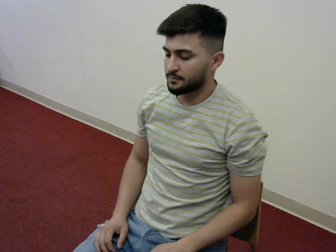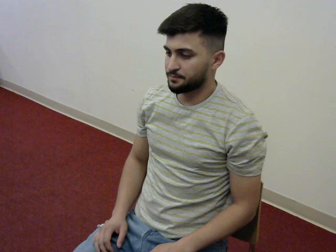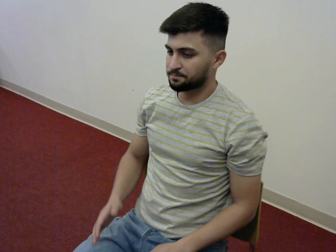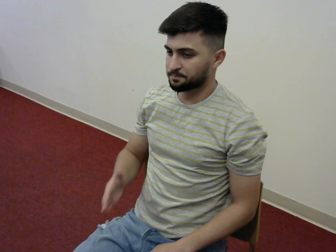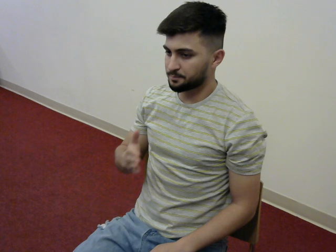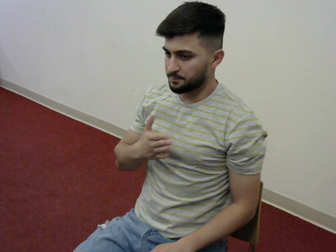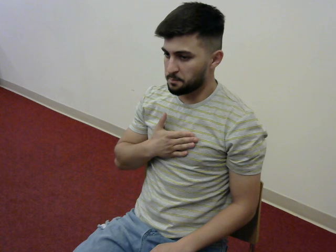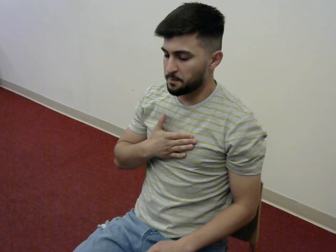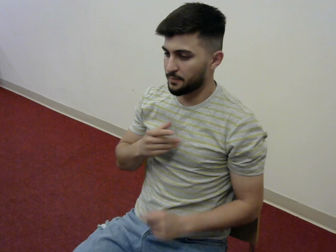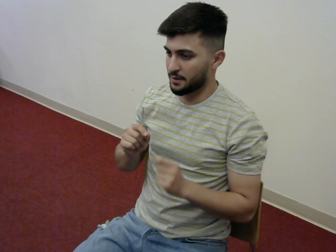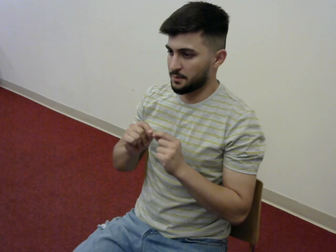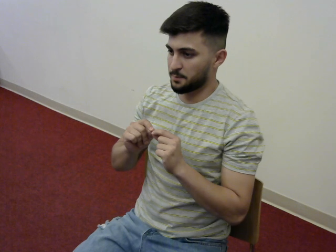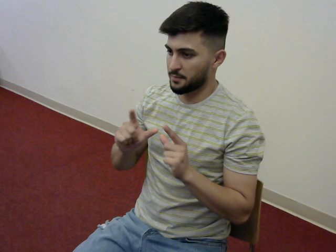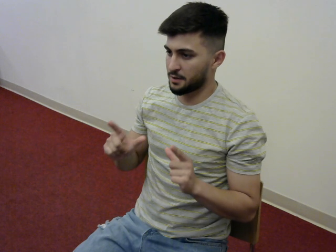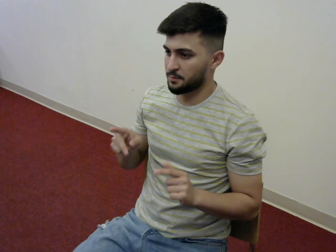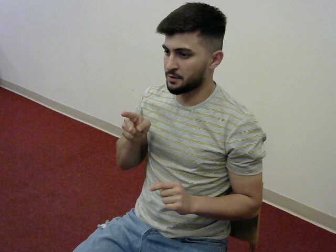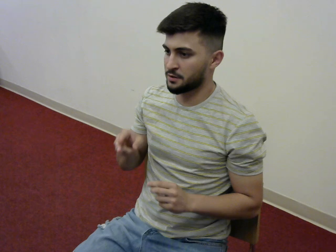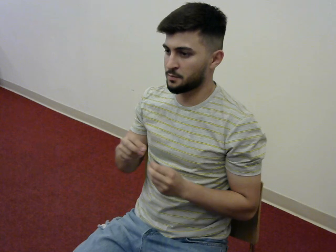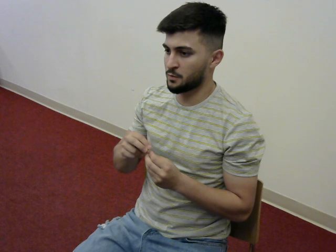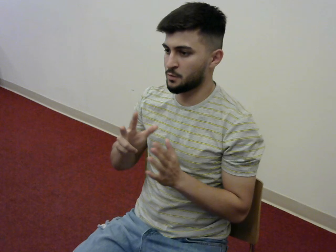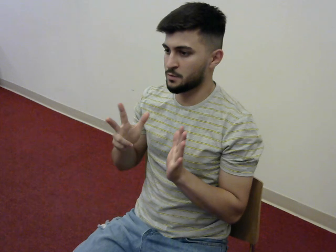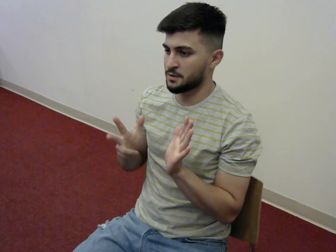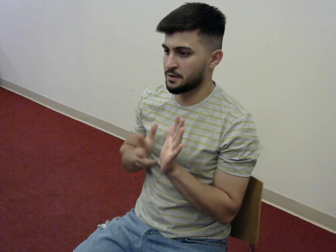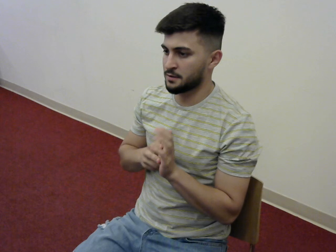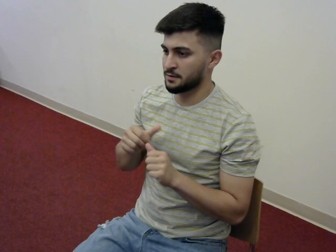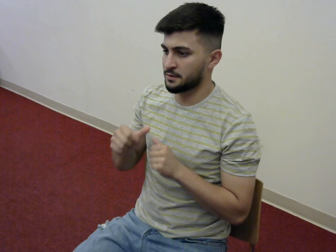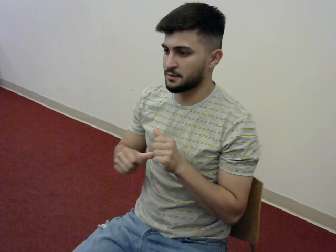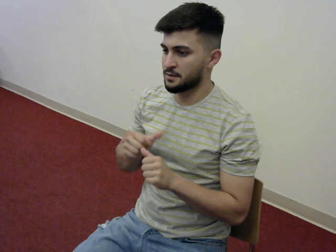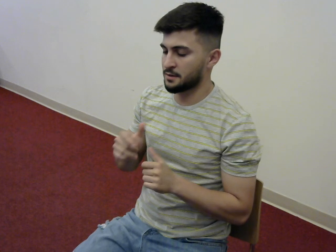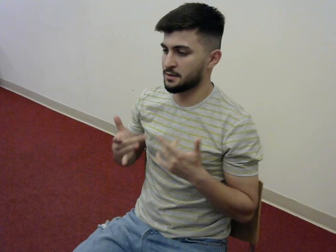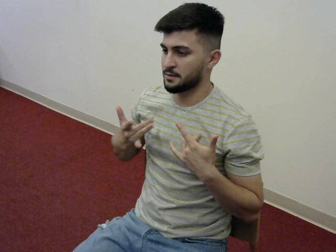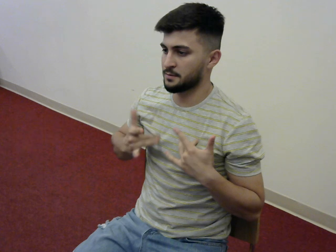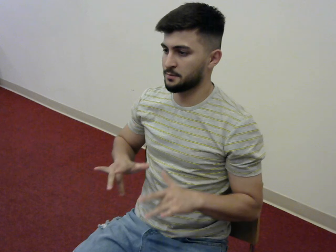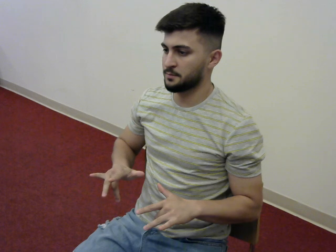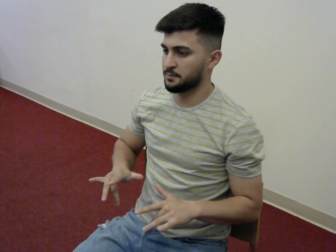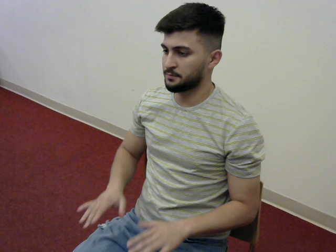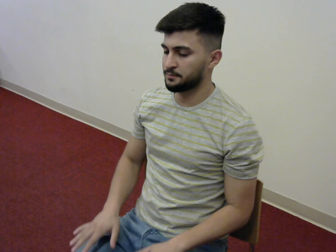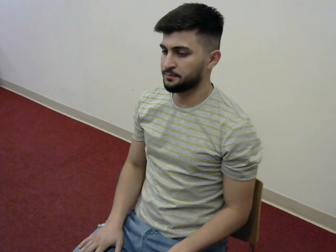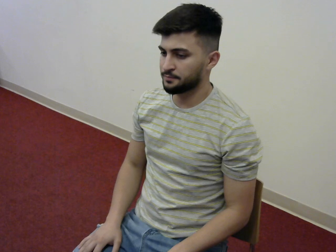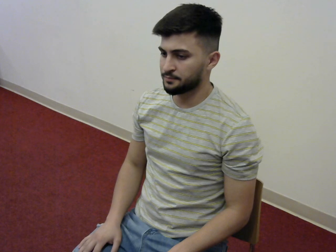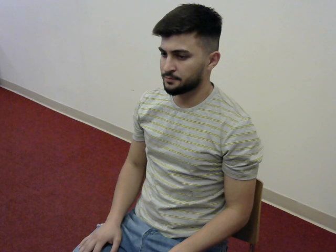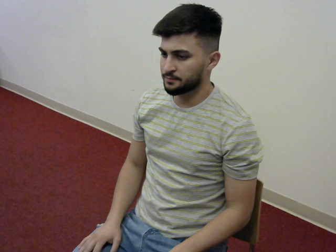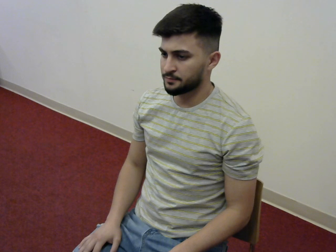Mən məktəbi 2018-ci ildə bitirmişəm